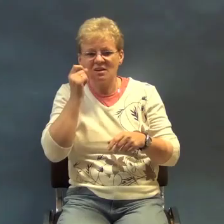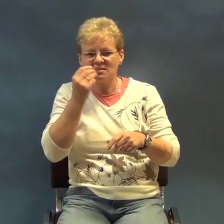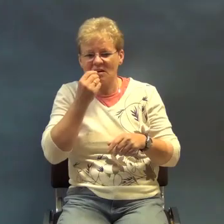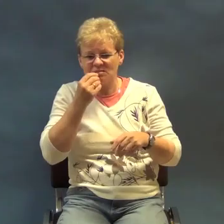Je.